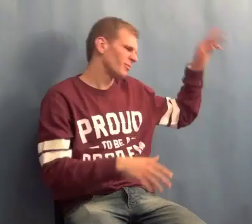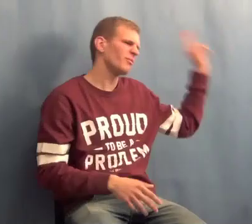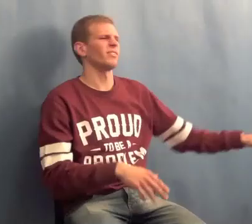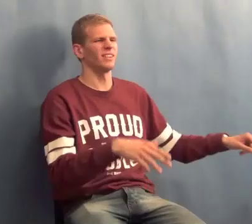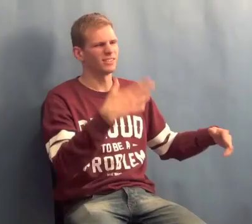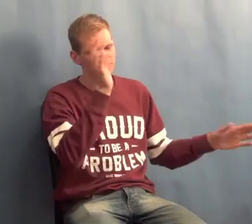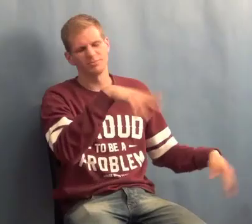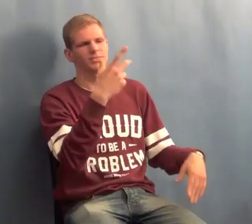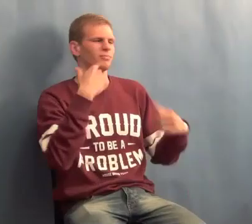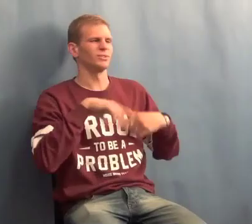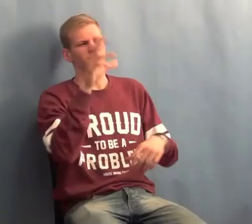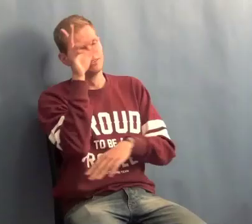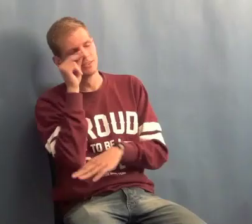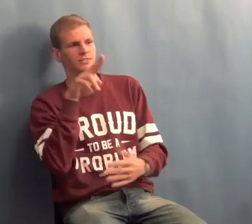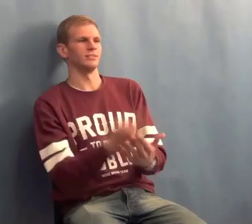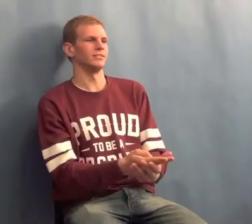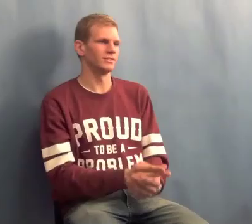E, położyła się dalej spać i koniec.